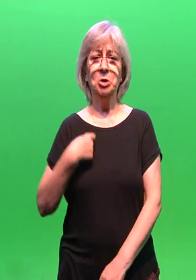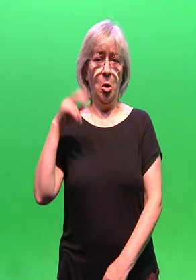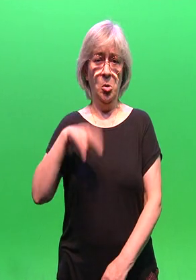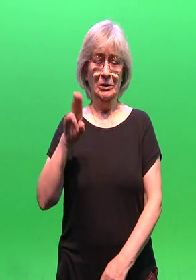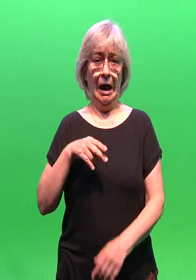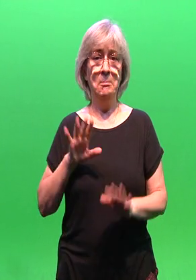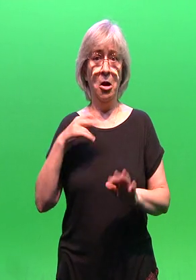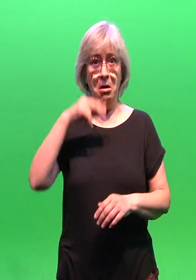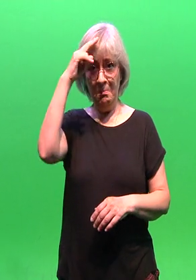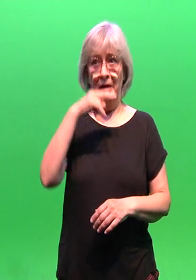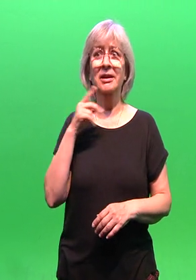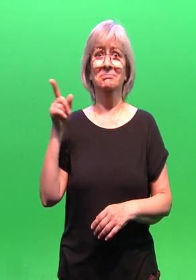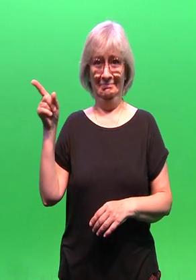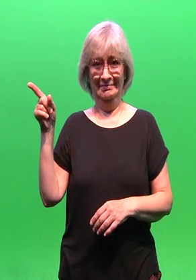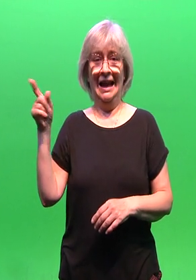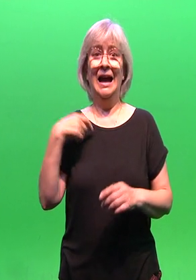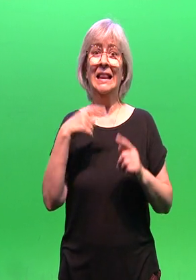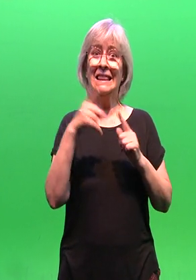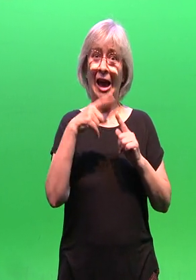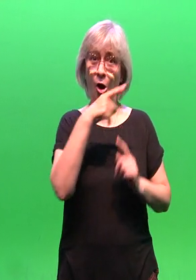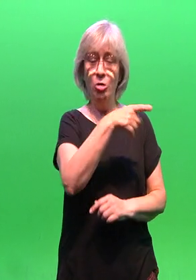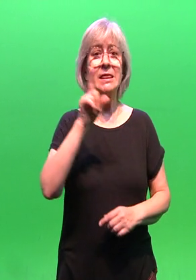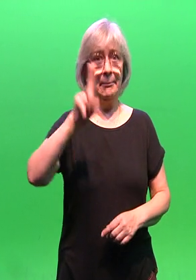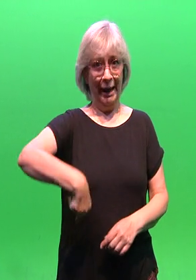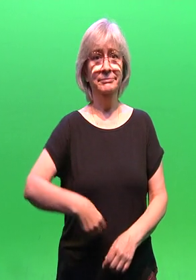A mi no m'ha passat mai, però al meu pare i el meu tiet, sí.